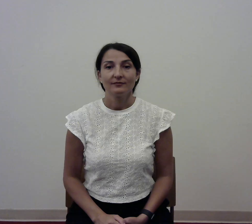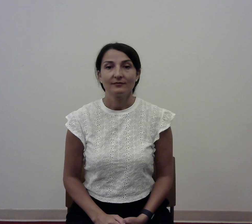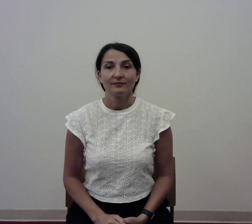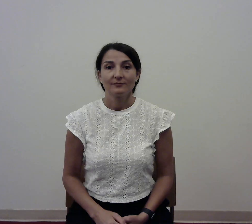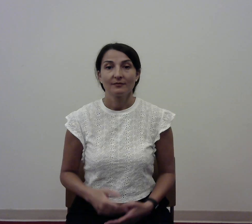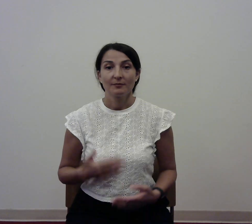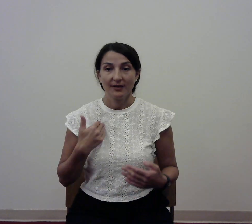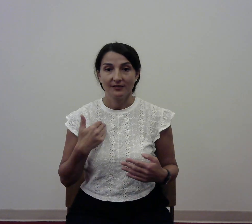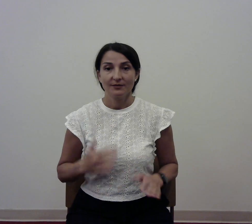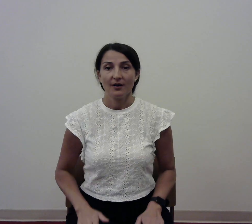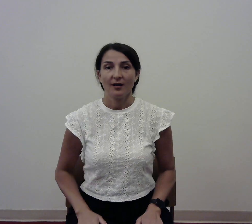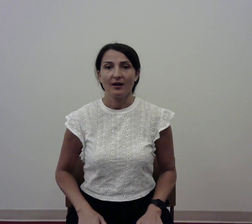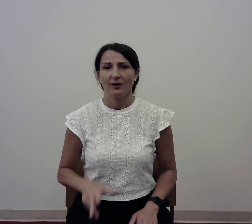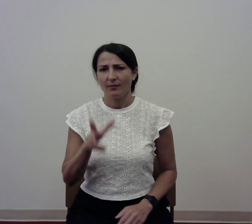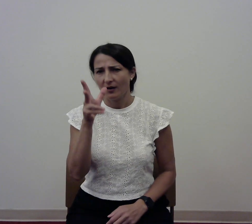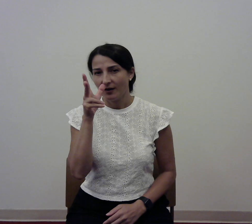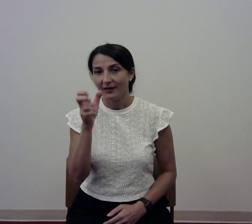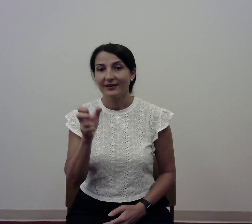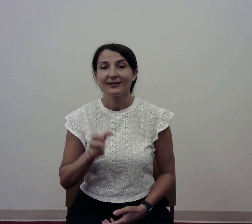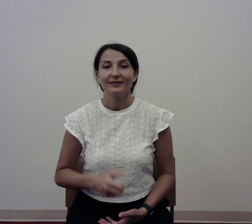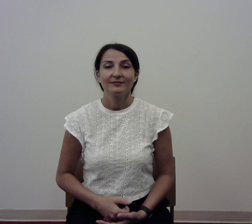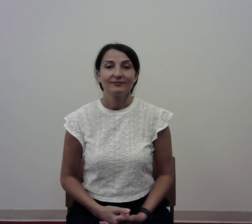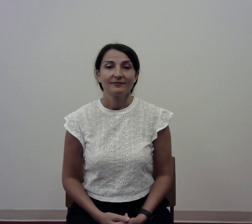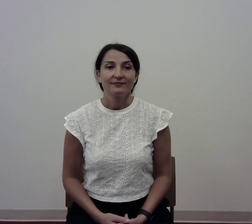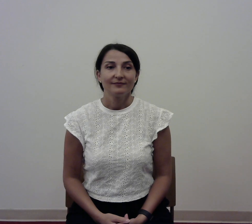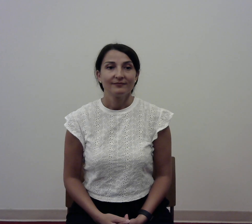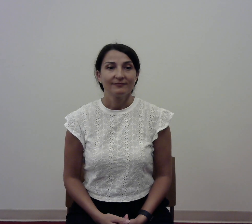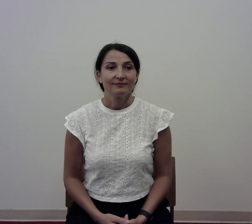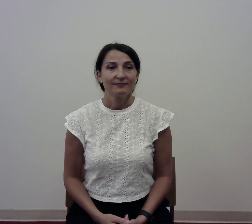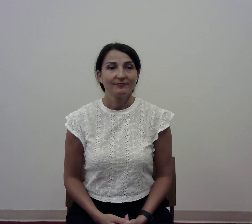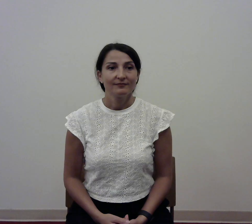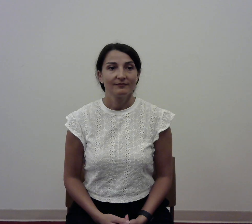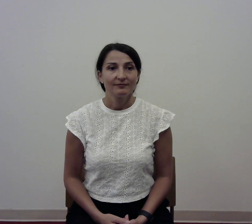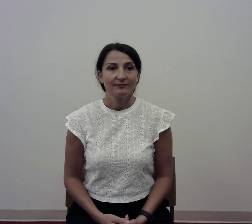Mənim ayağım ağrıyır